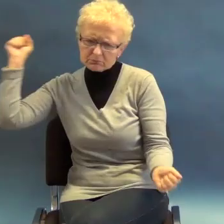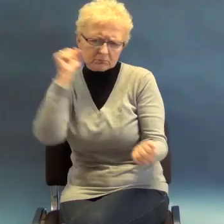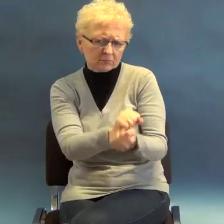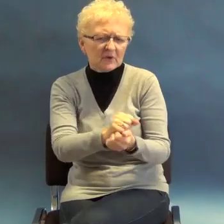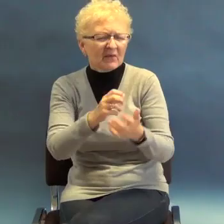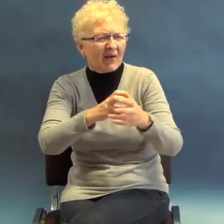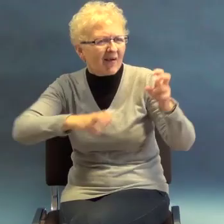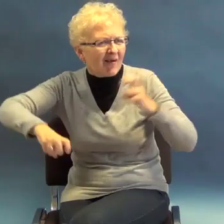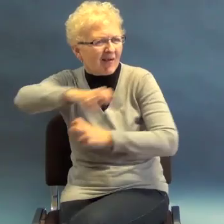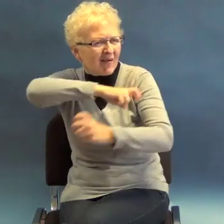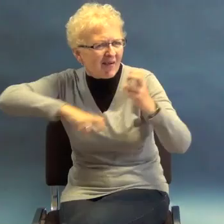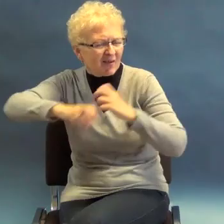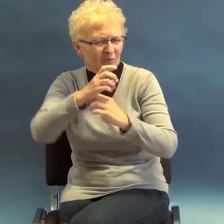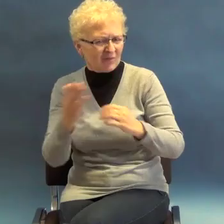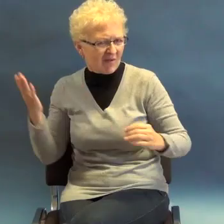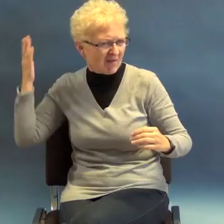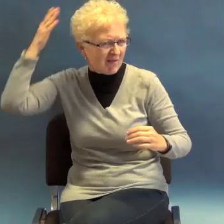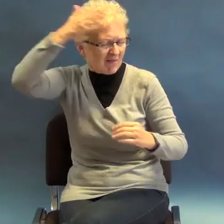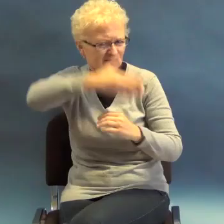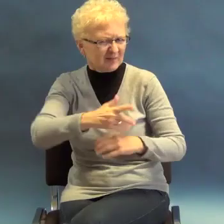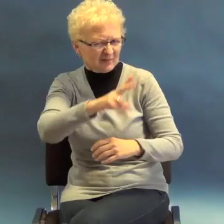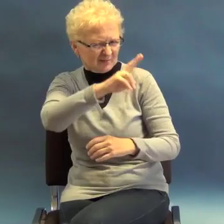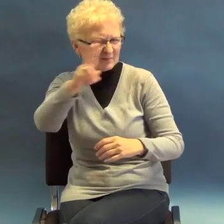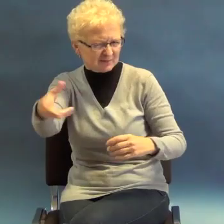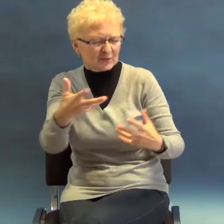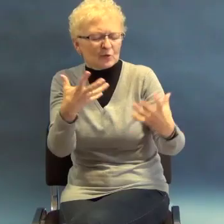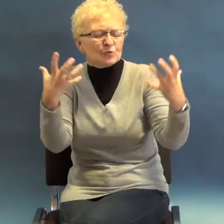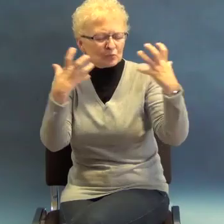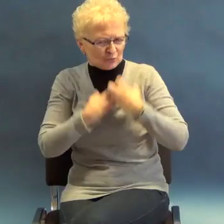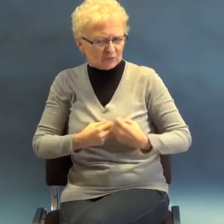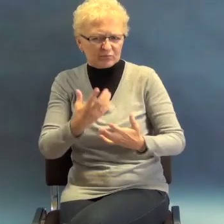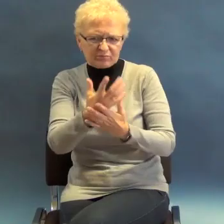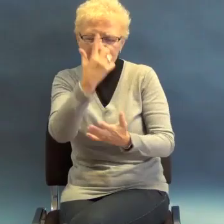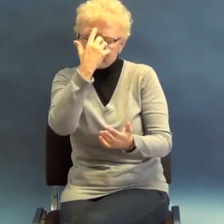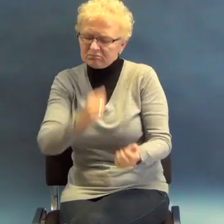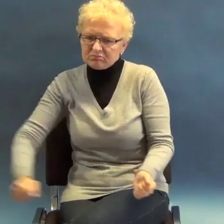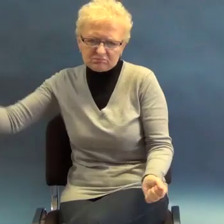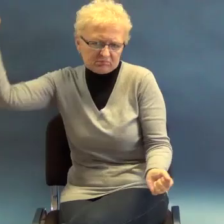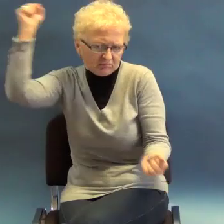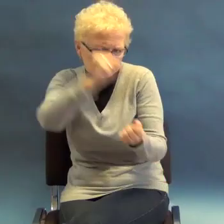Przez cały dzień ta osoba chodziła, jak wszyscy, zmęczyła się bardzo, więc twardo zasnęła.